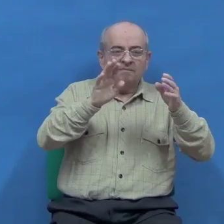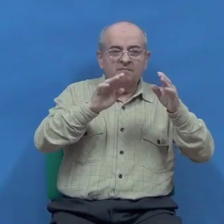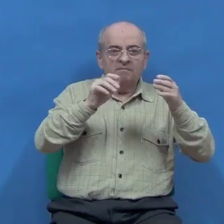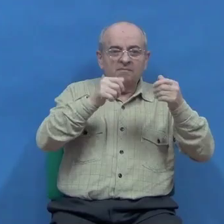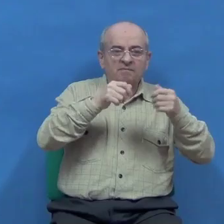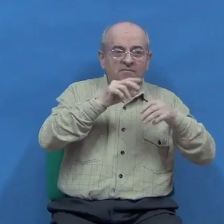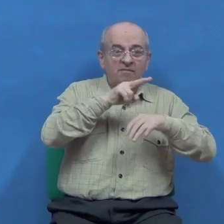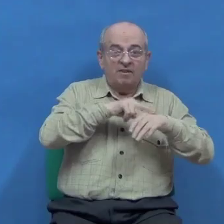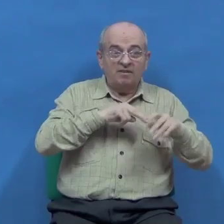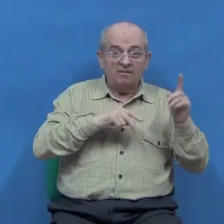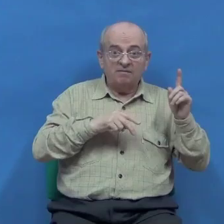Przychodzi policjant.